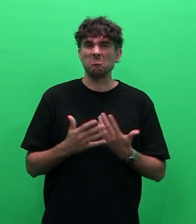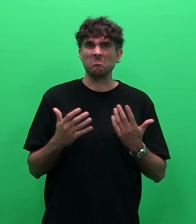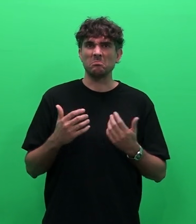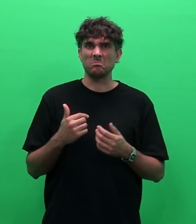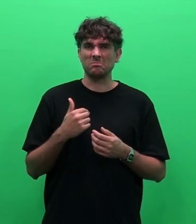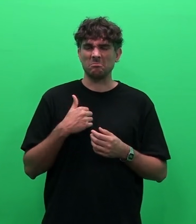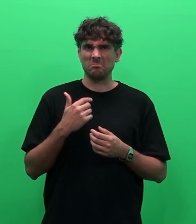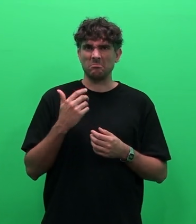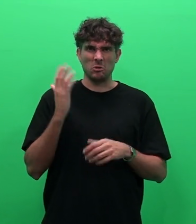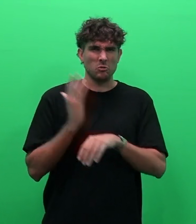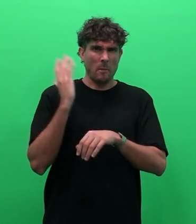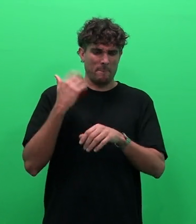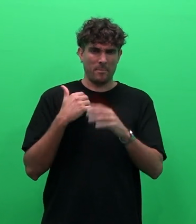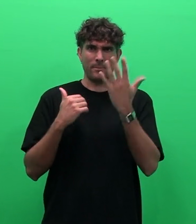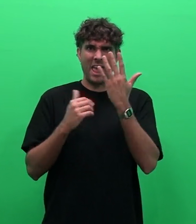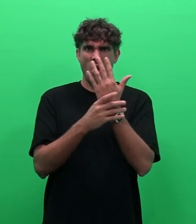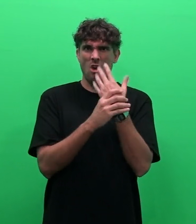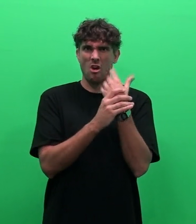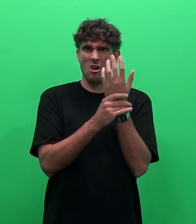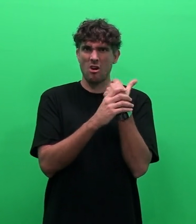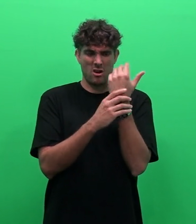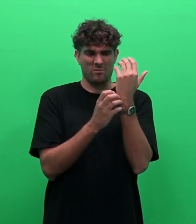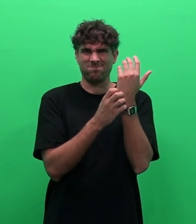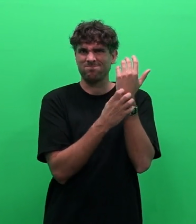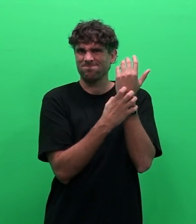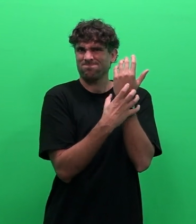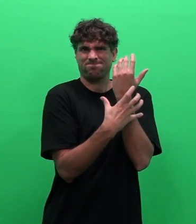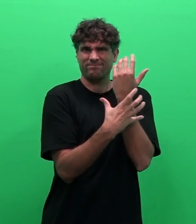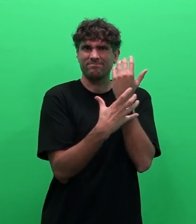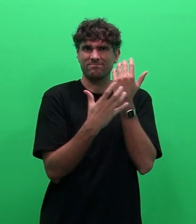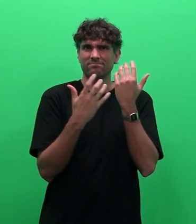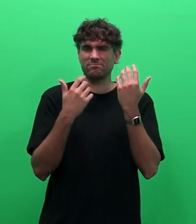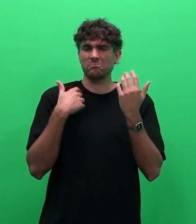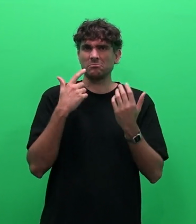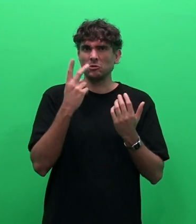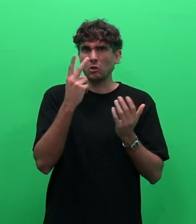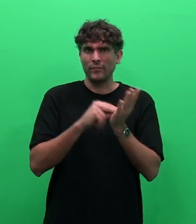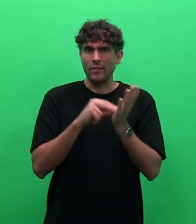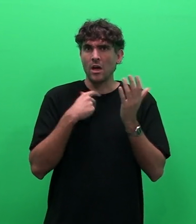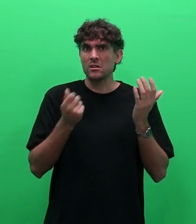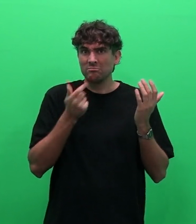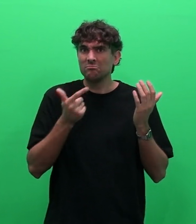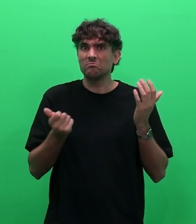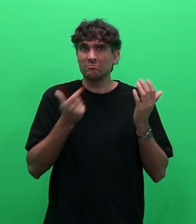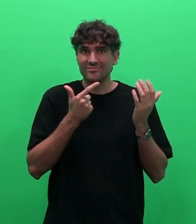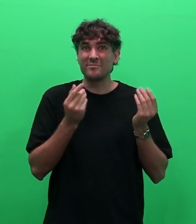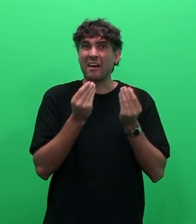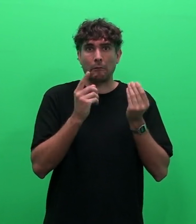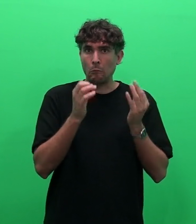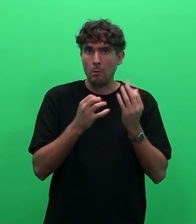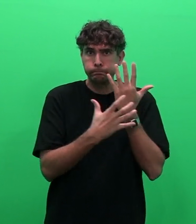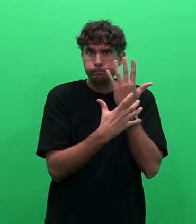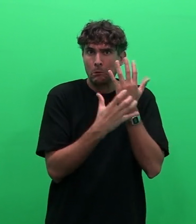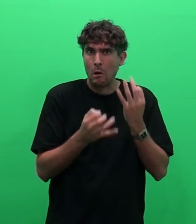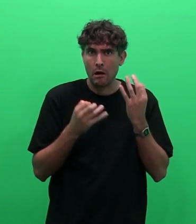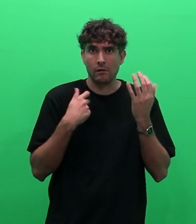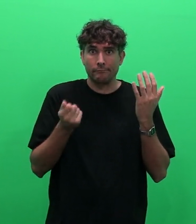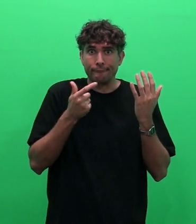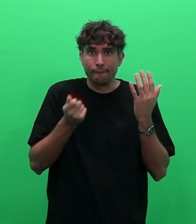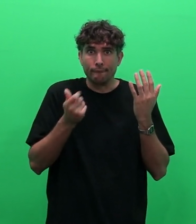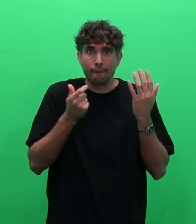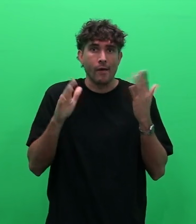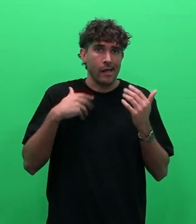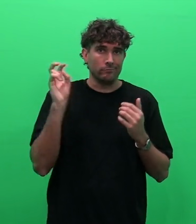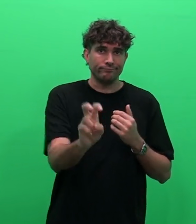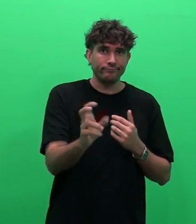És estrany, em vaig donar un cop a la mà esquerra, se'm va inflar i em vaig prendre una pastilla dues vegades, però no he millorat, la mà continua igual d'inflada, tot i que he continuat prenent pastilles. Al final he decidit venir.